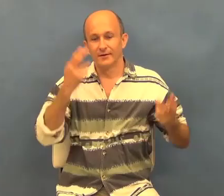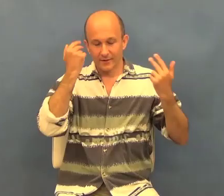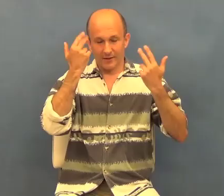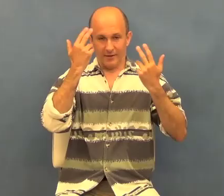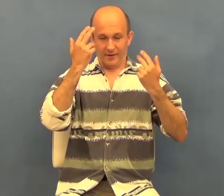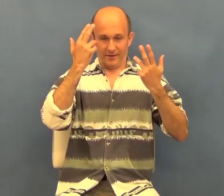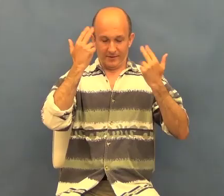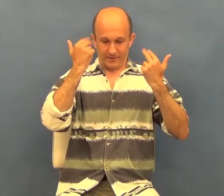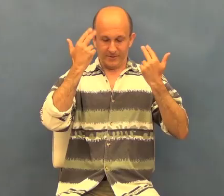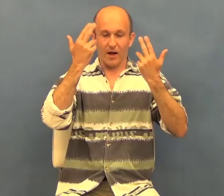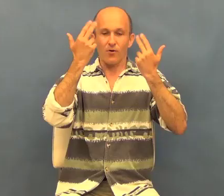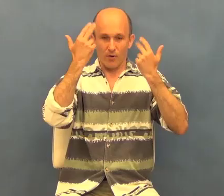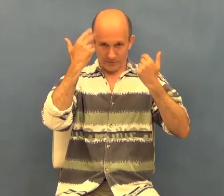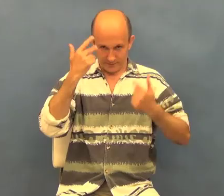Zając, zając.